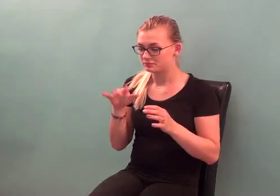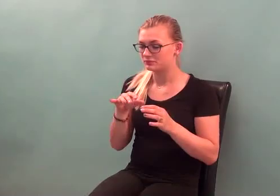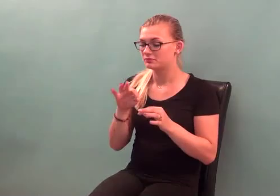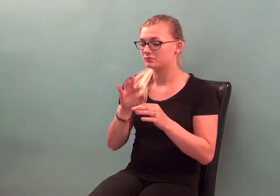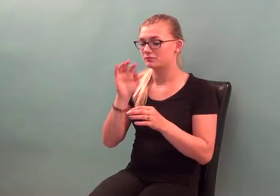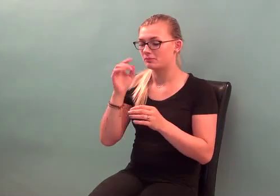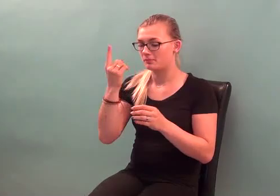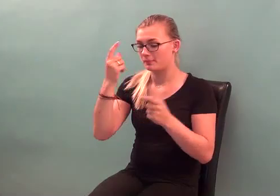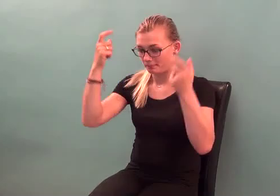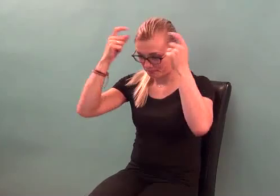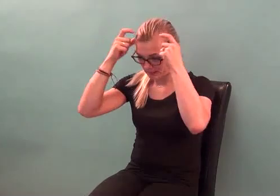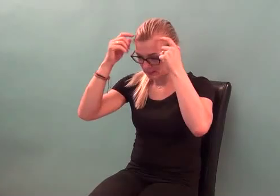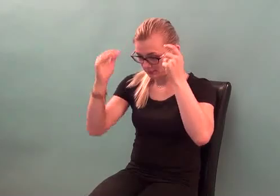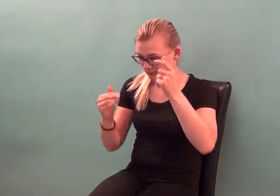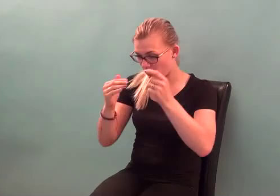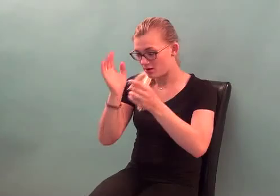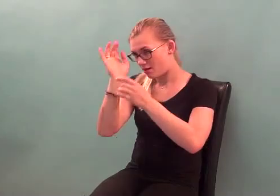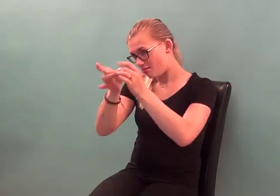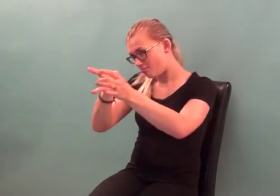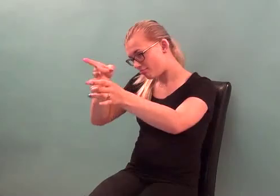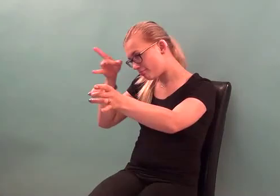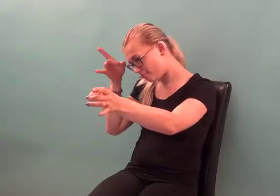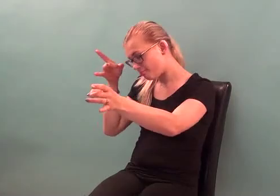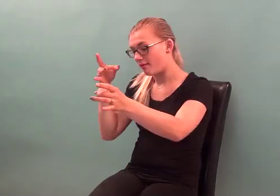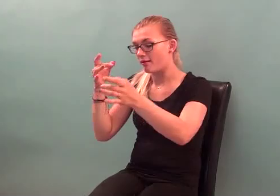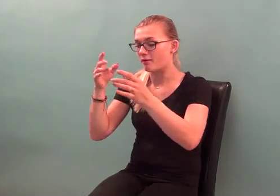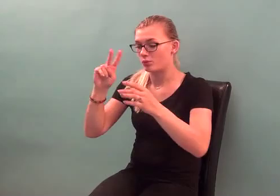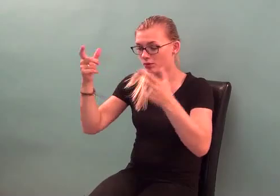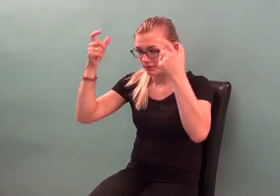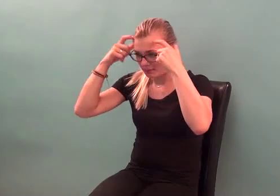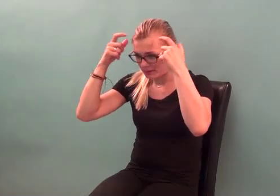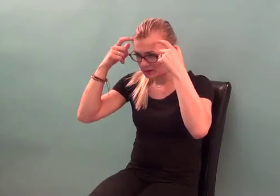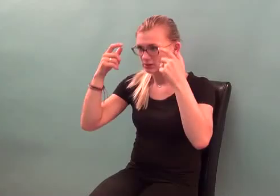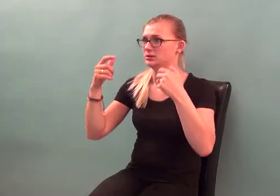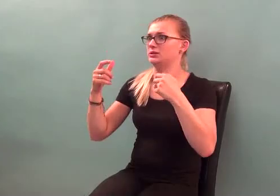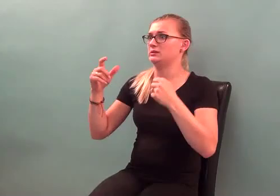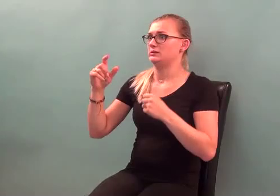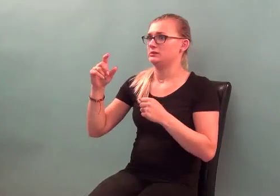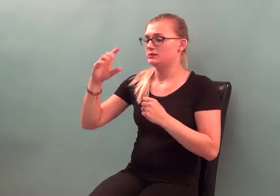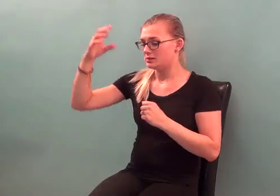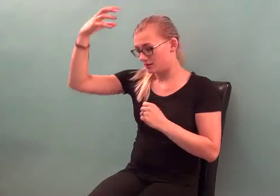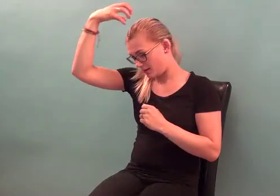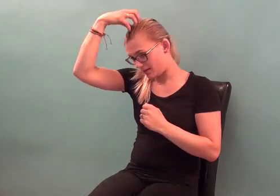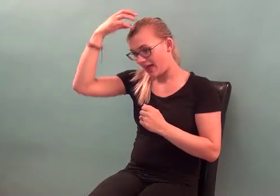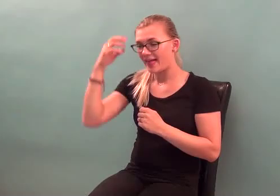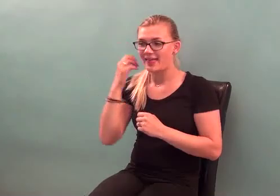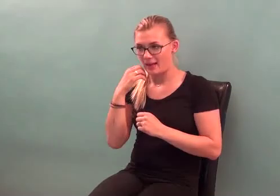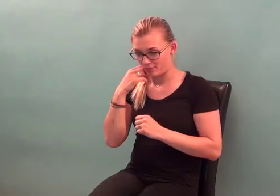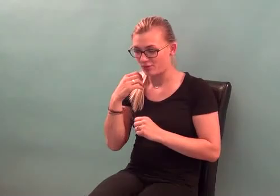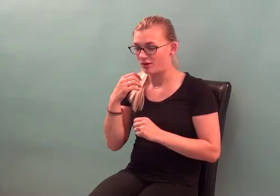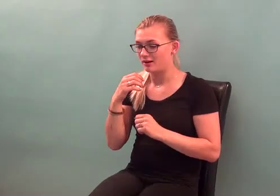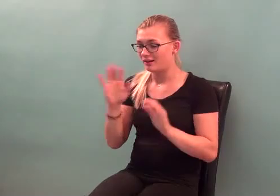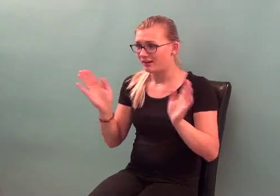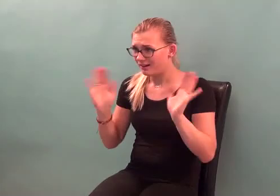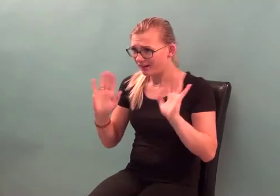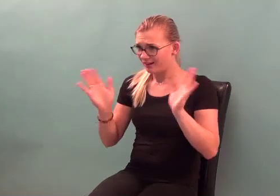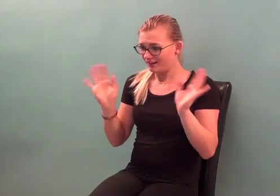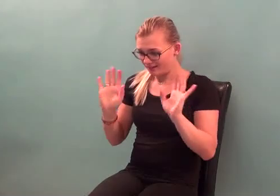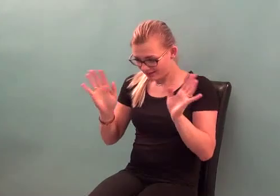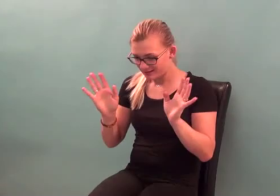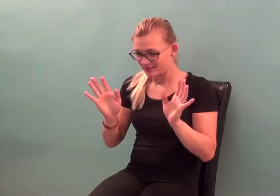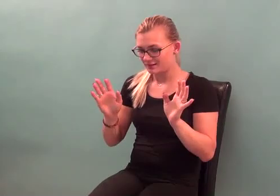W pewnym momencie widać małą myszkę, która mierzy z łuku, a drugą myszkę przestraszoną z jabłkiem na głowie i ona pokazuje rękami, że nie chce by tamta strzelała.